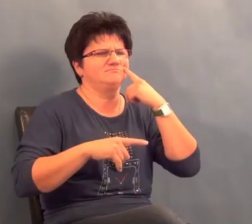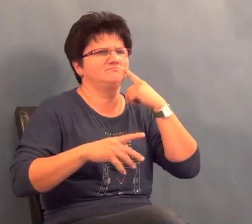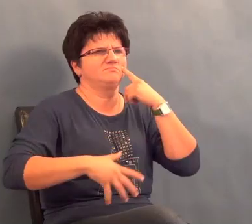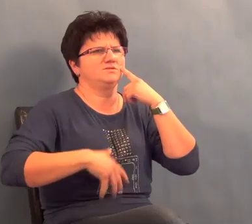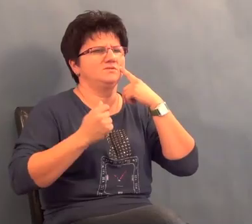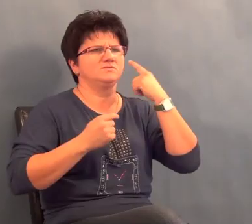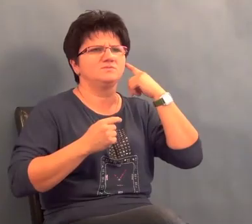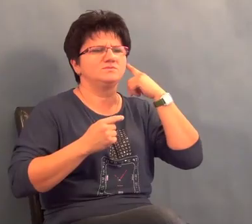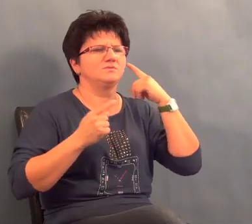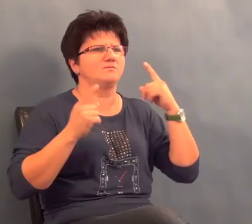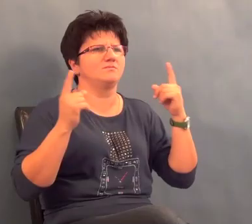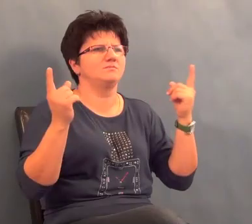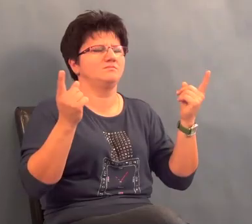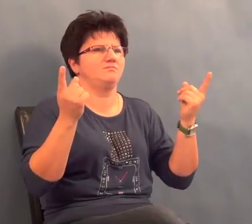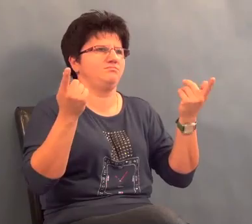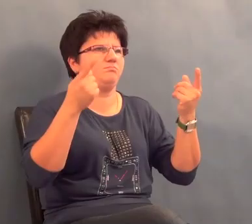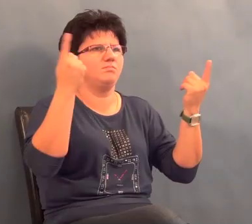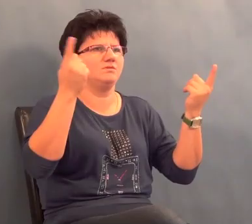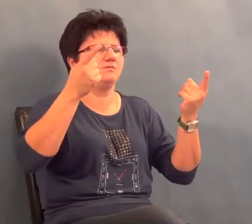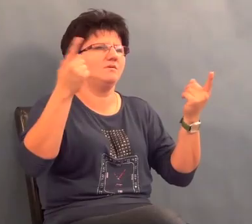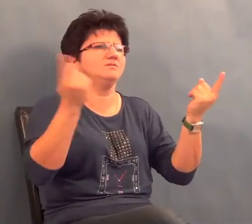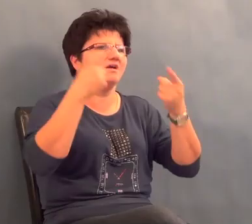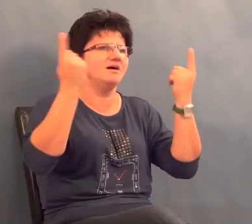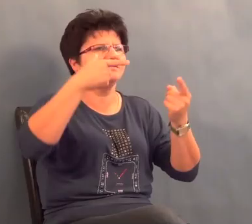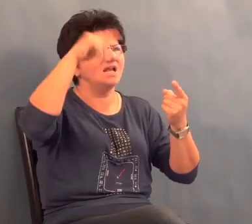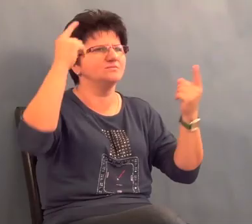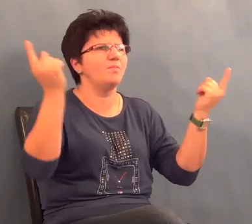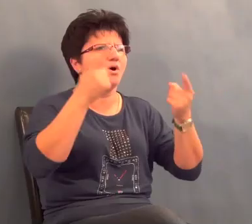Słyszą syreny straży pożarnej, pogotowia.